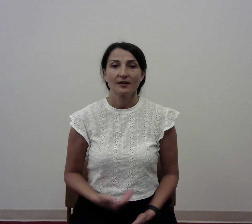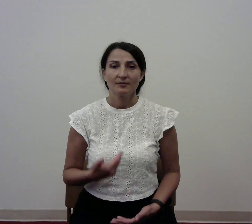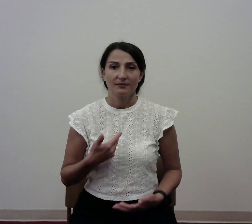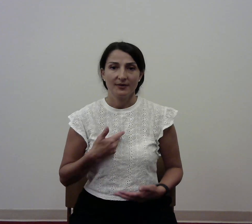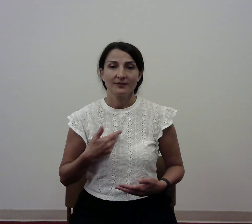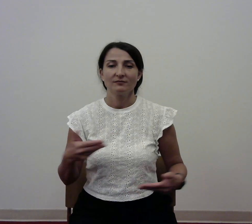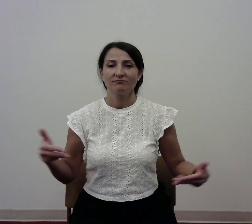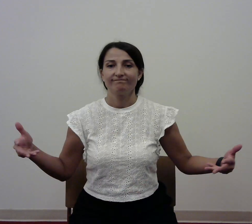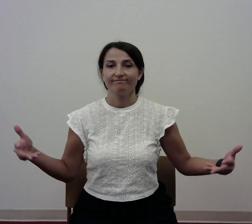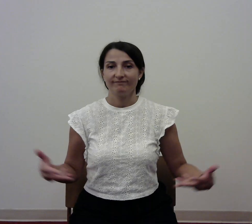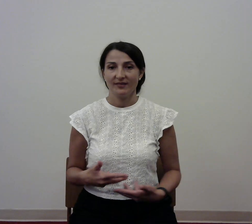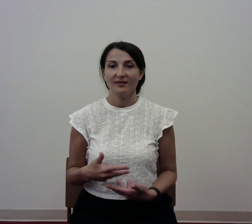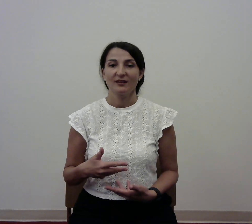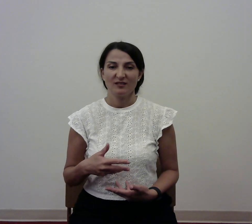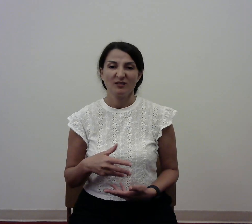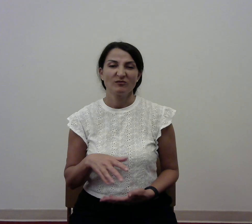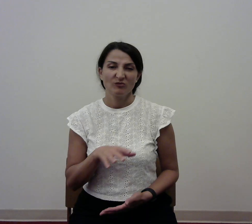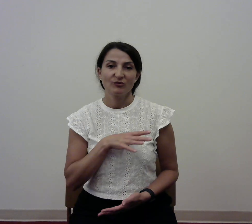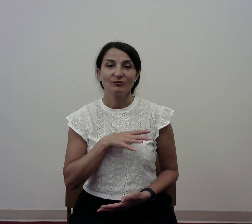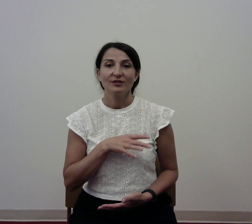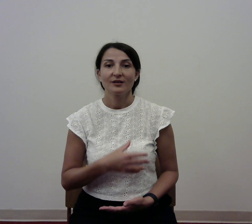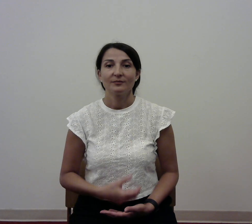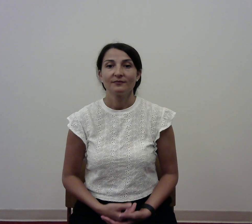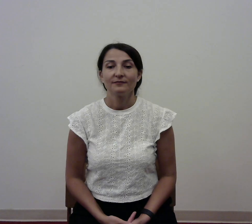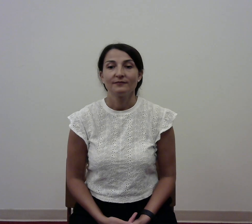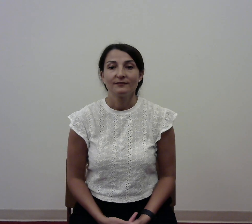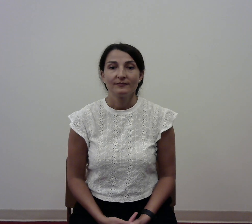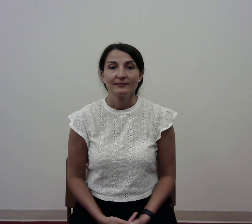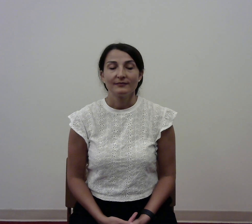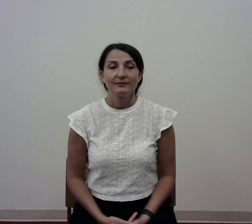Mən sətəlcəm olmuşam